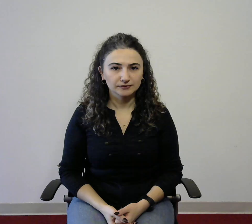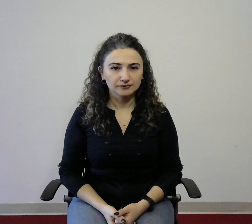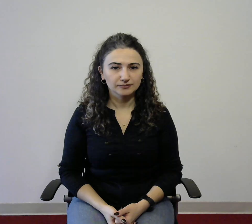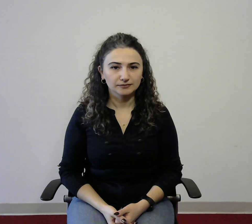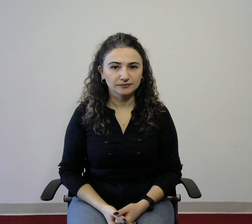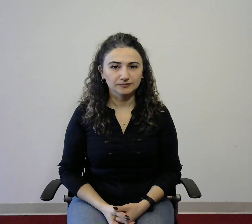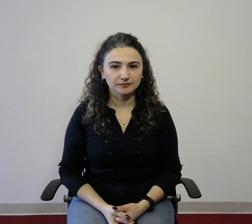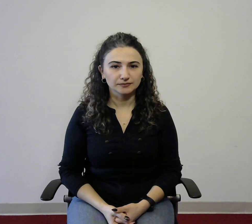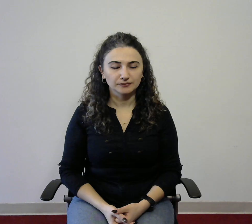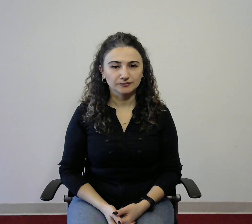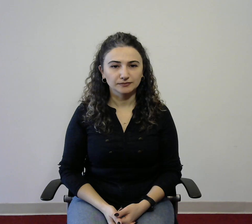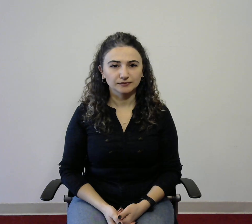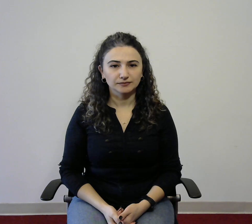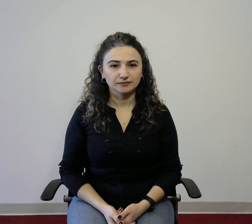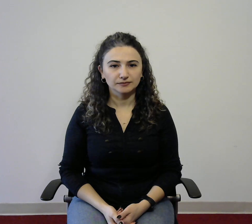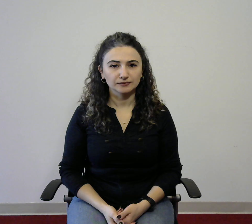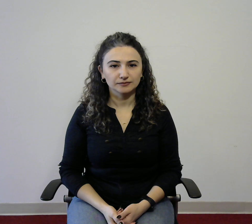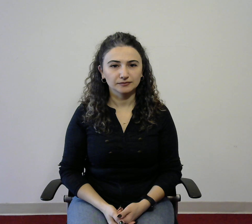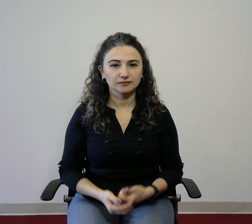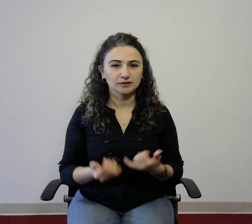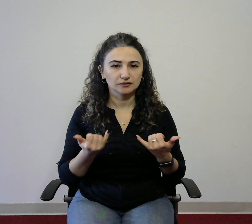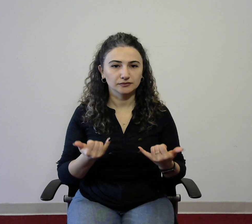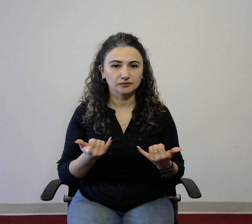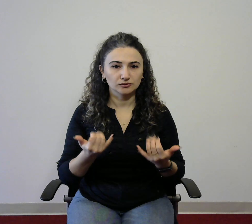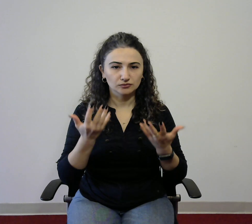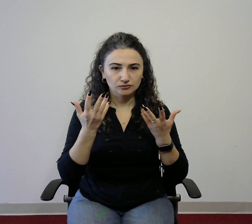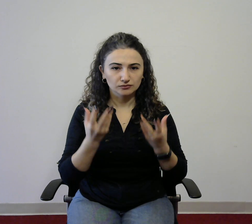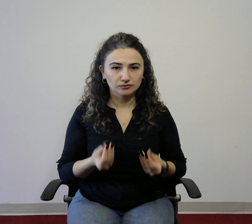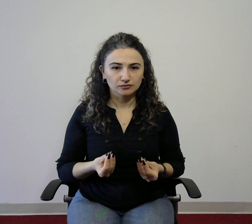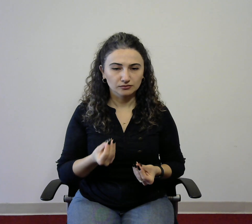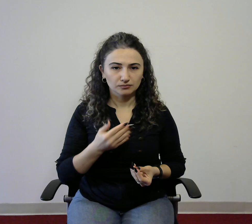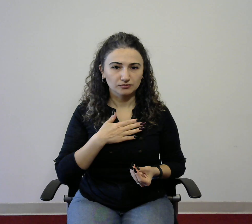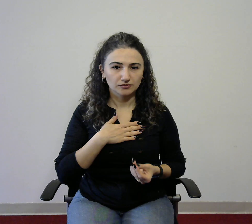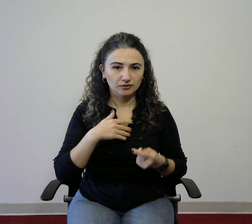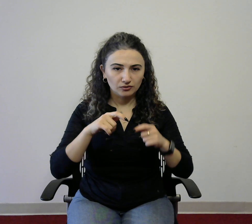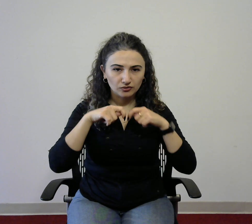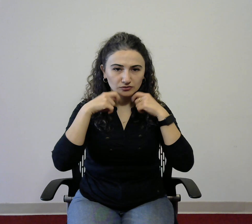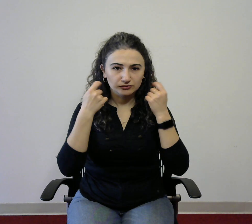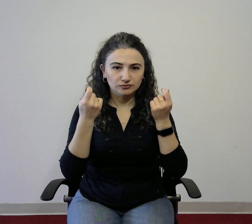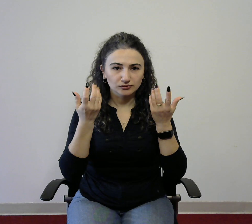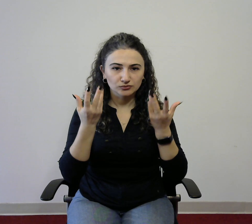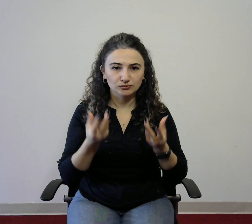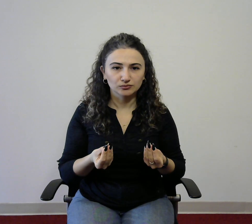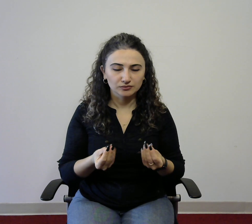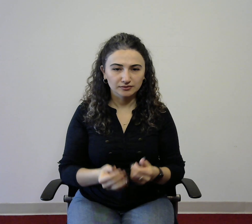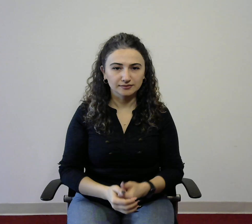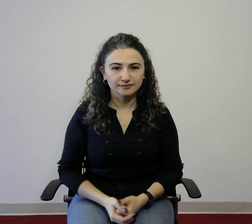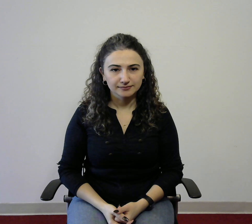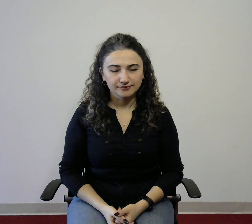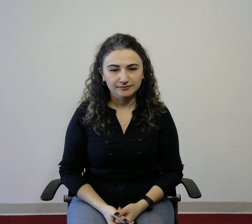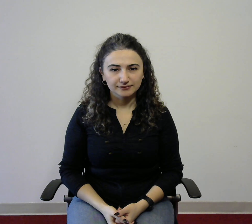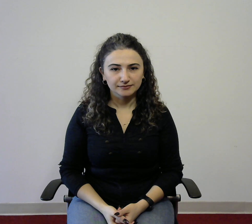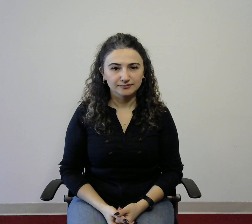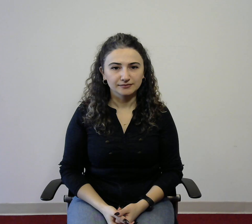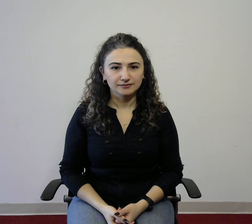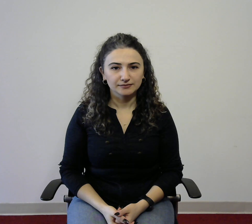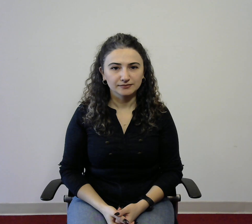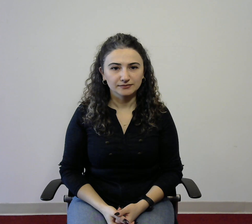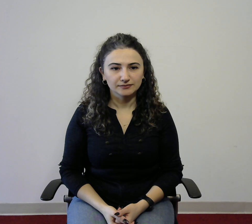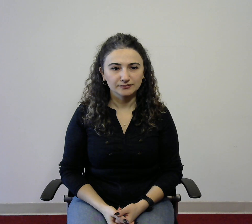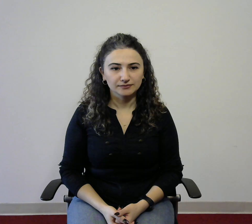Bu gün mənim ad günümdür